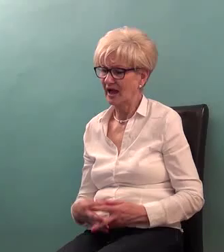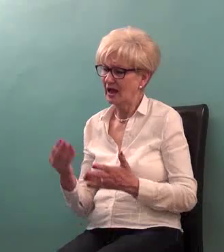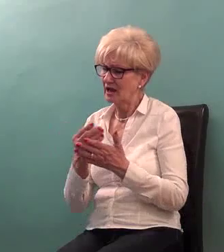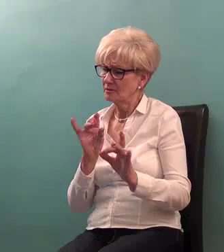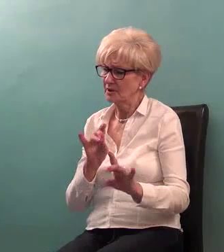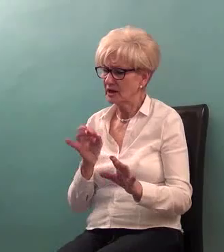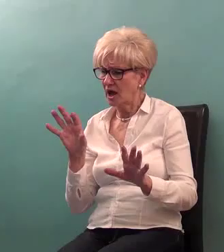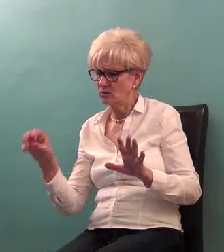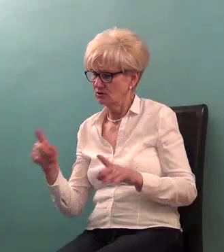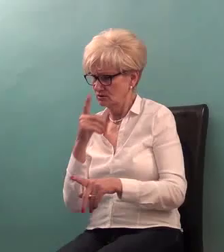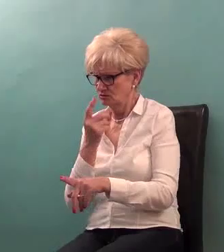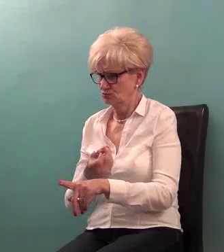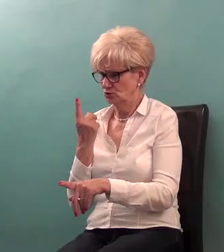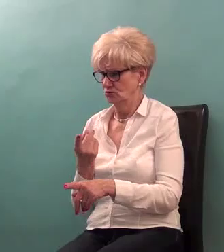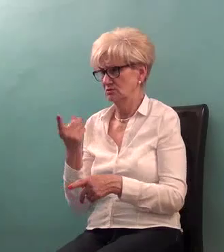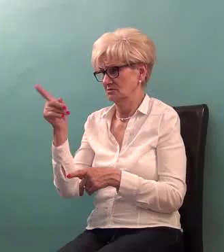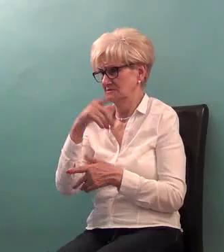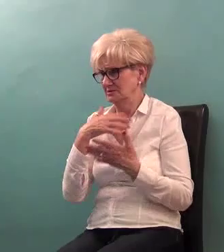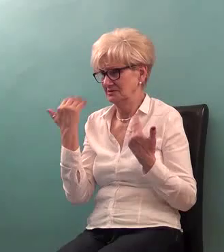Na rysunku biegnąca osoba łapie za drzwi samochodu, nie widziałam takiego znaku.